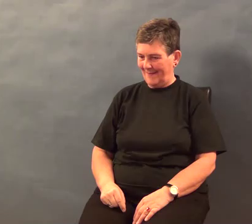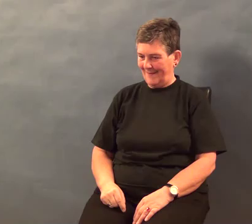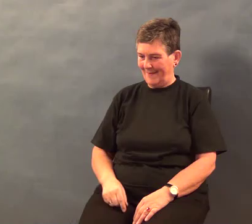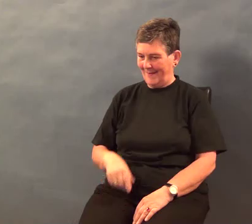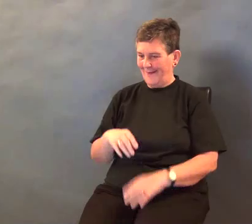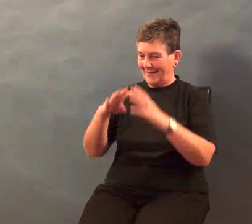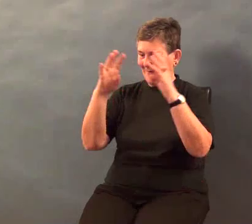Klatka.